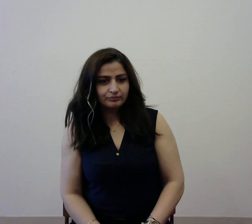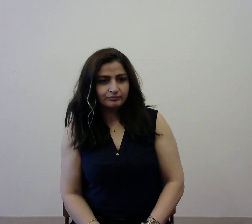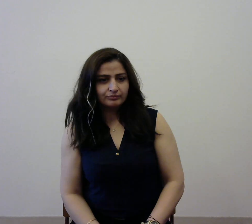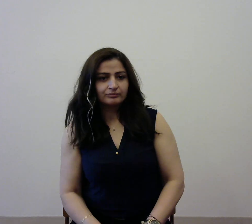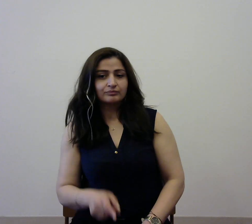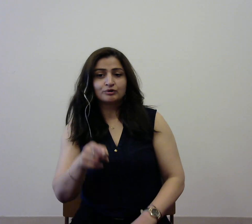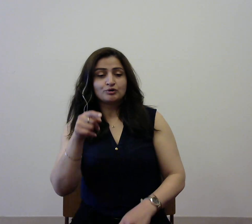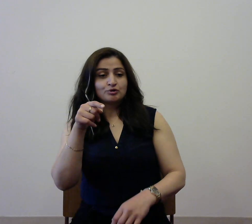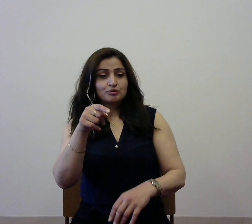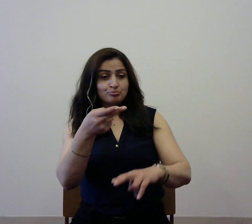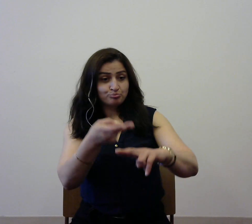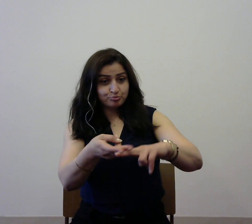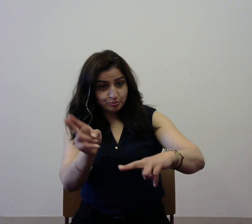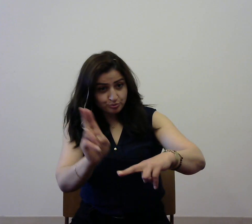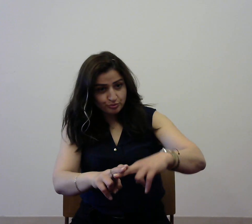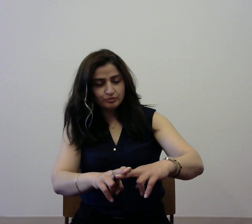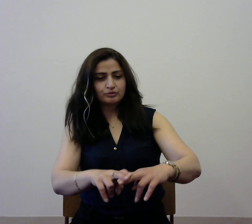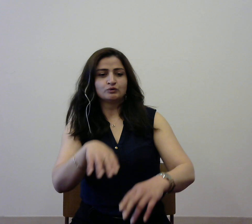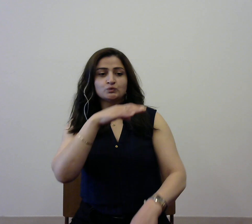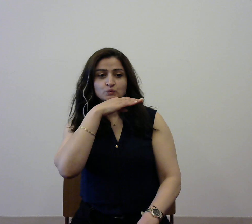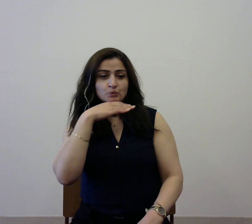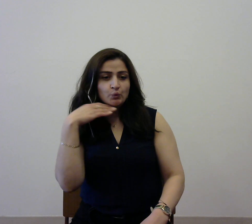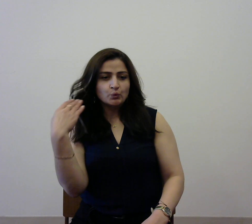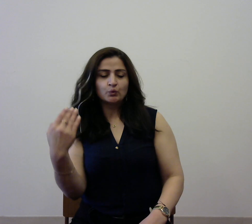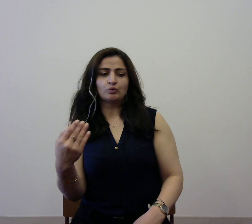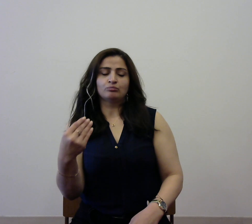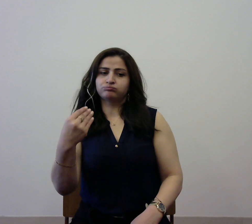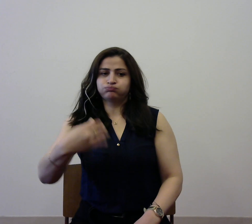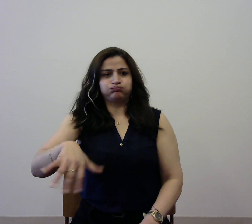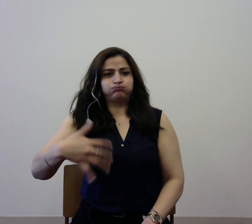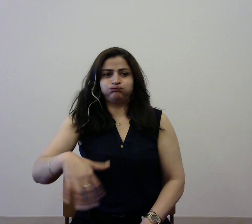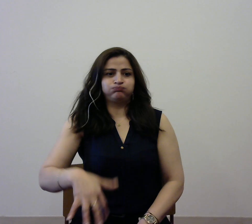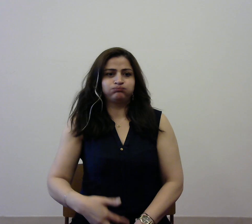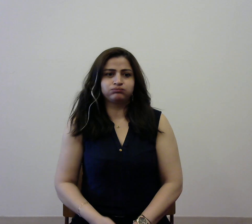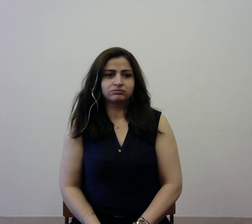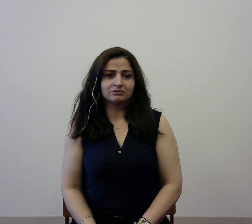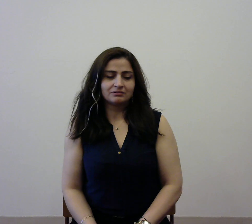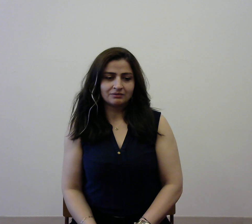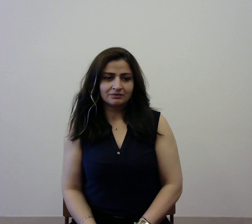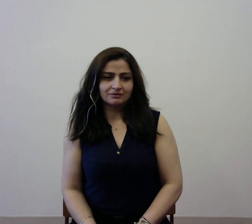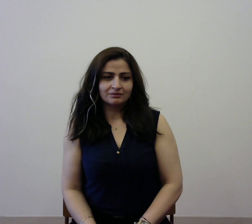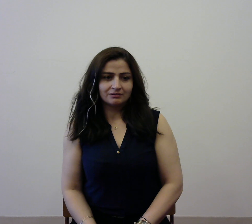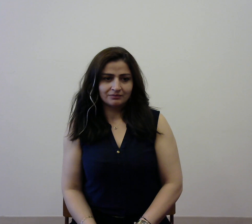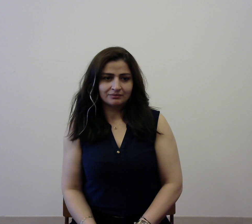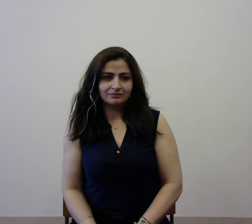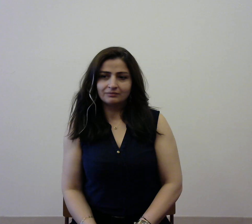Bu çox bahadır